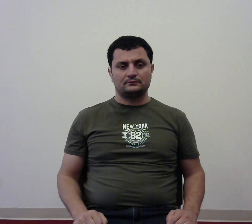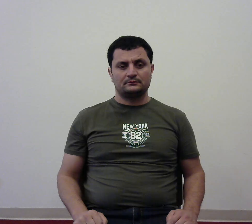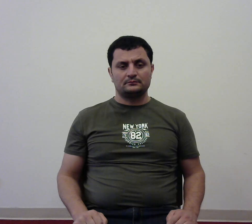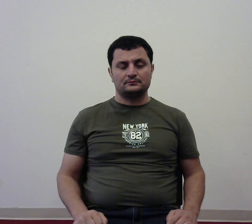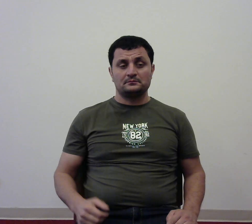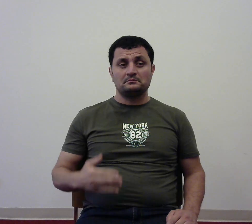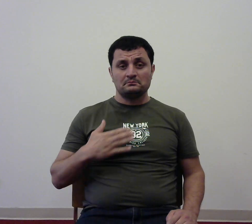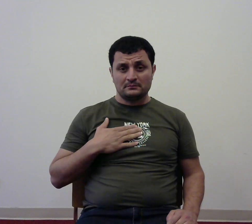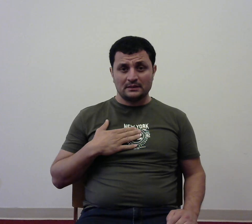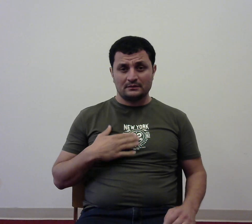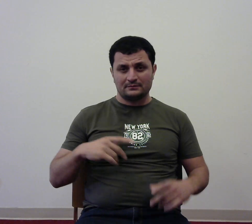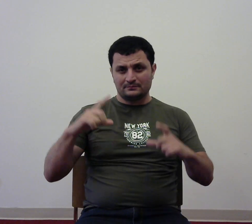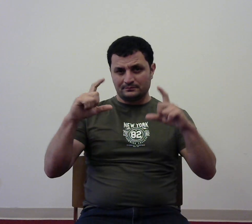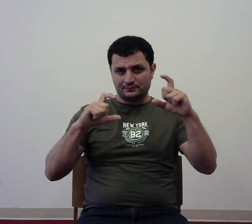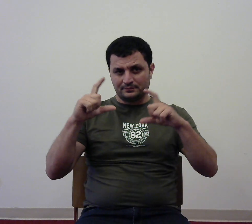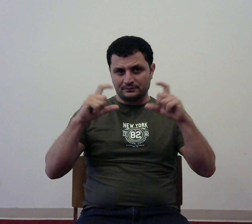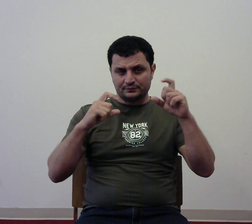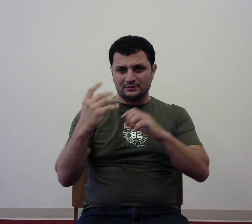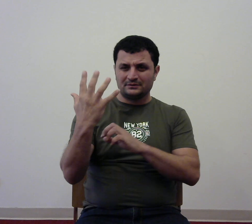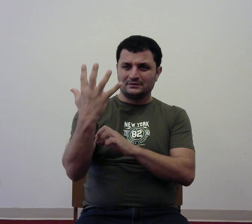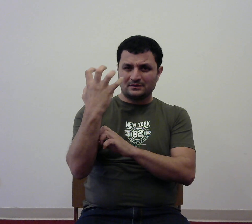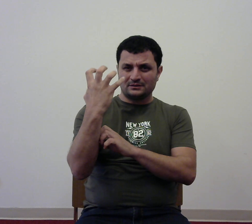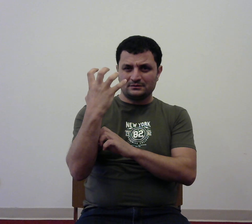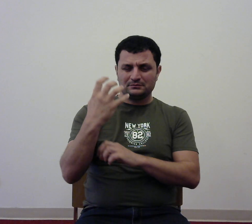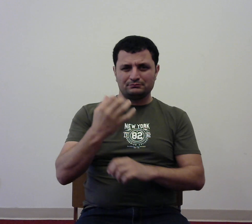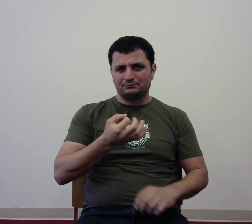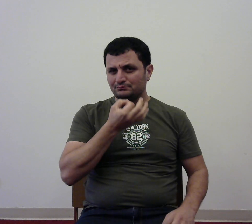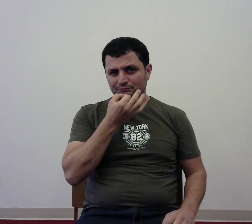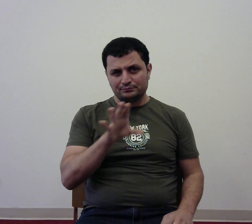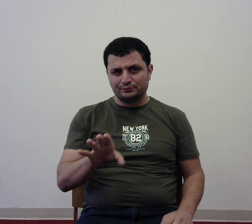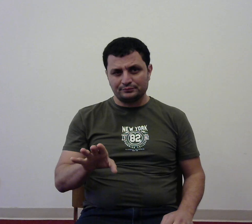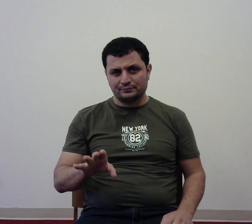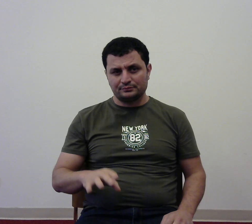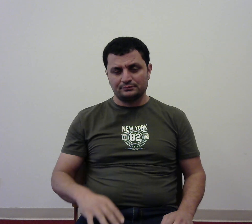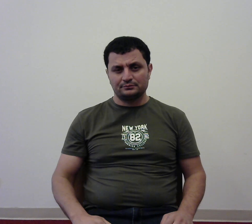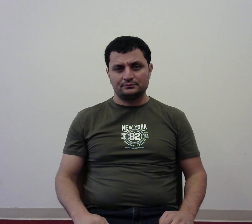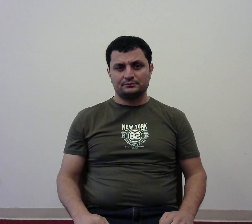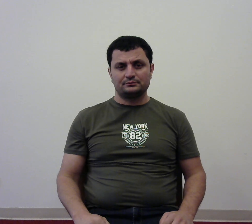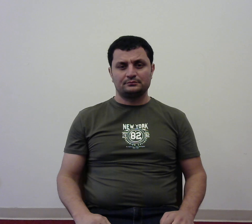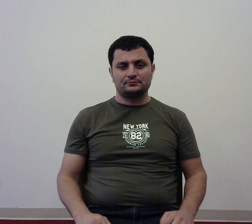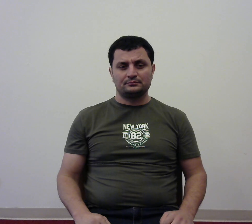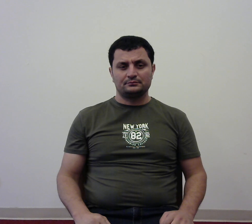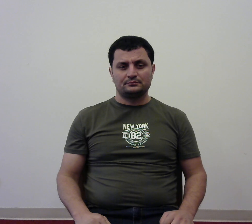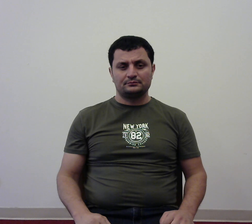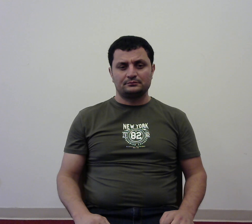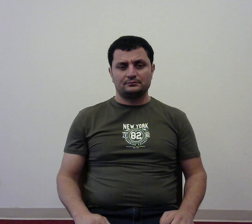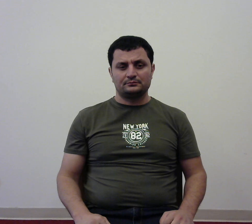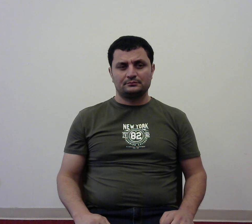Mənim şəkil çəkdirməkdən xoşum gəlir